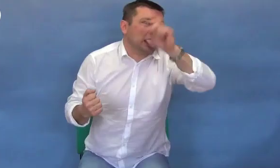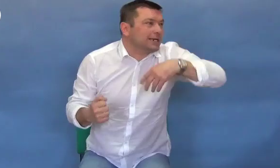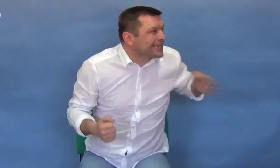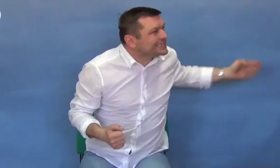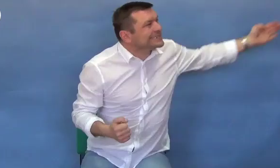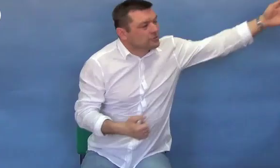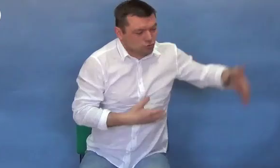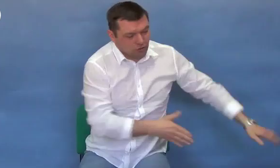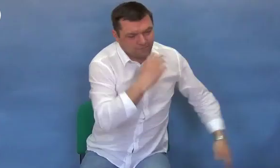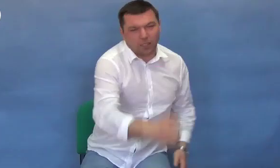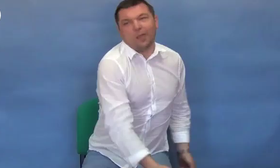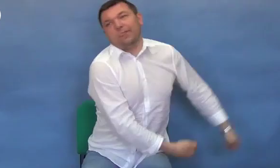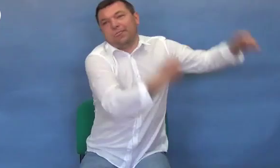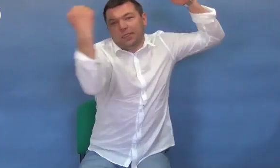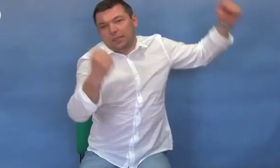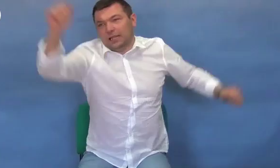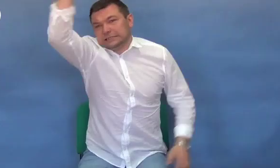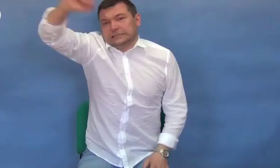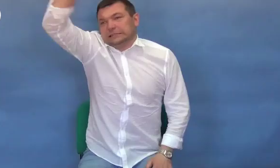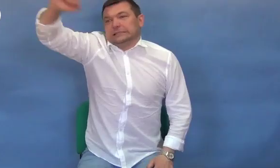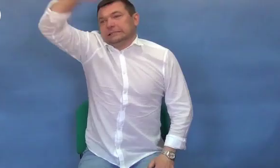Idę okrężną drogą i polewam konia wodą z rzeki, myję go.